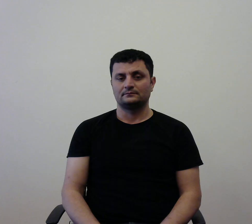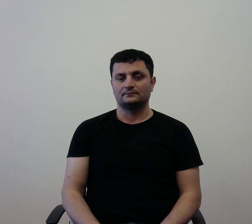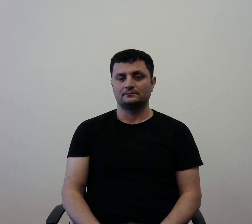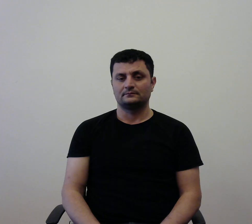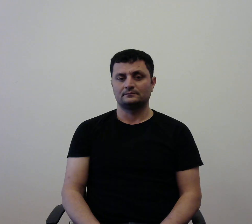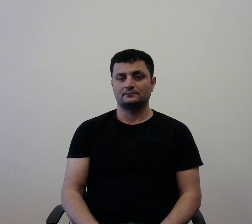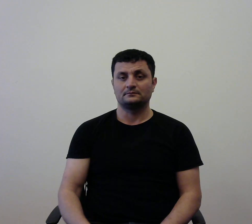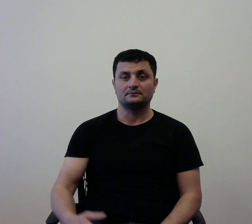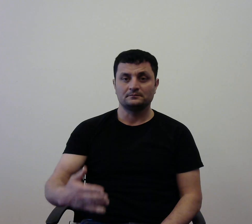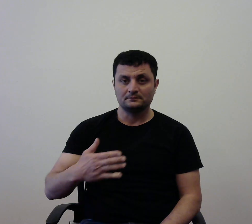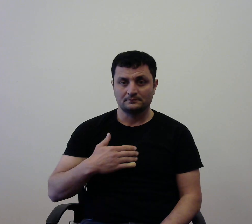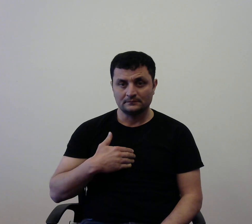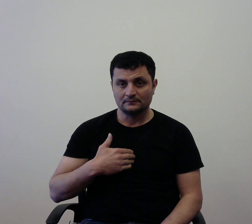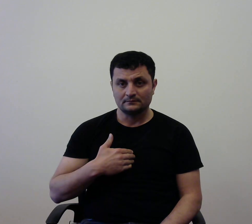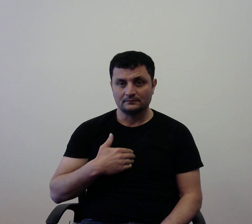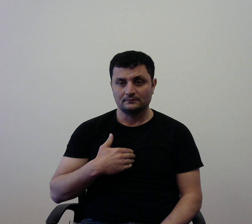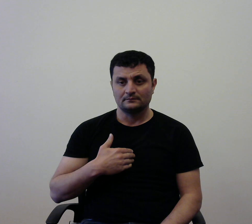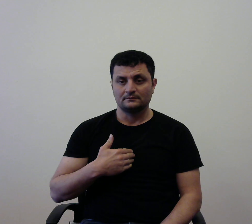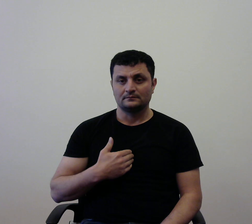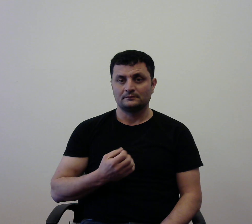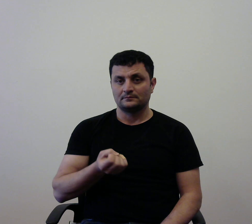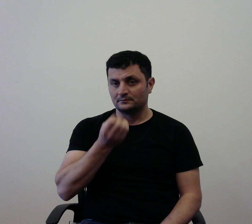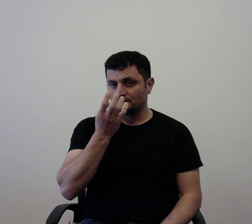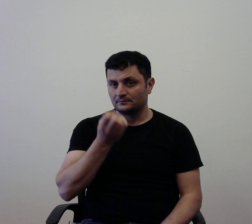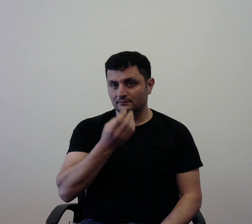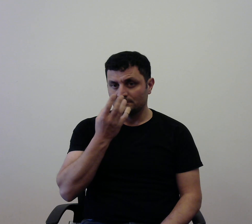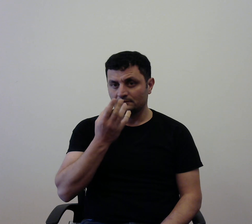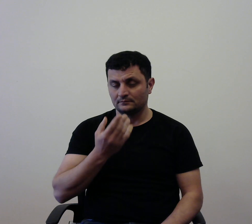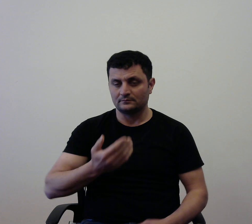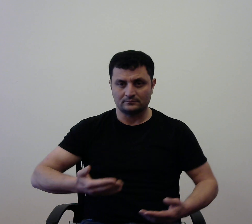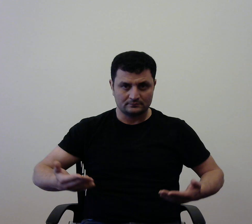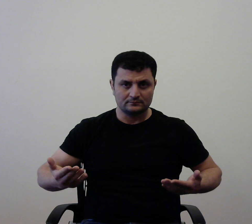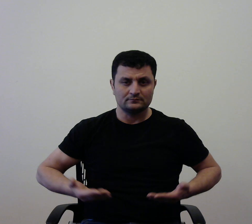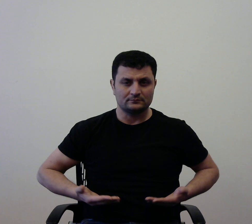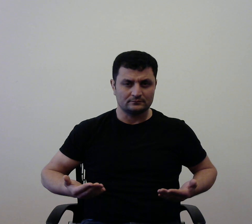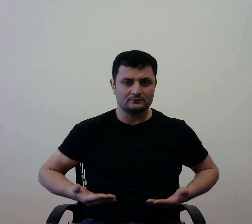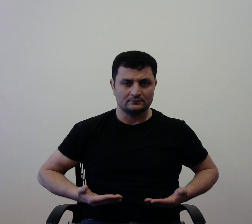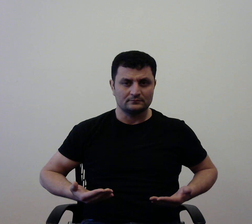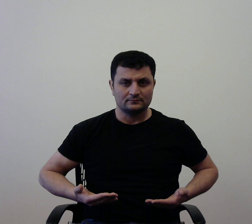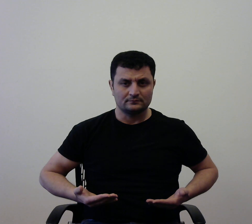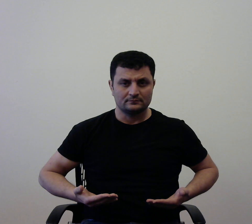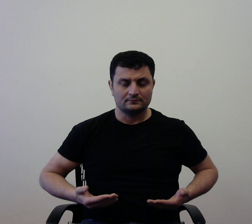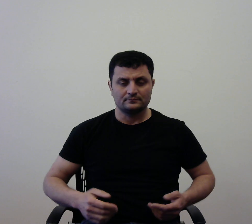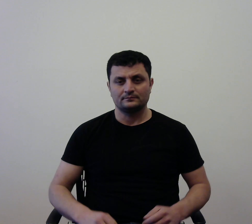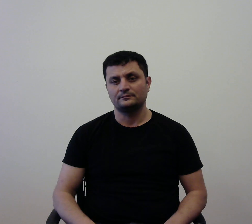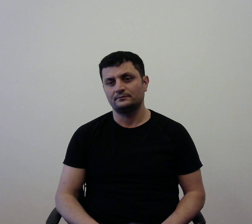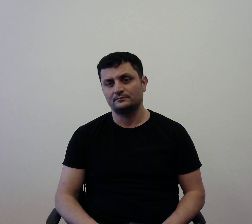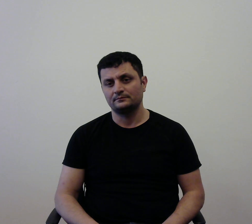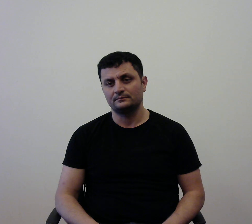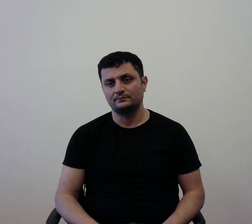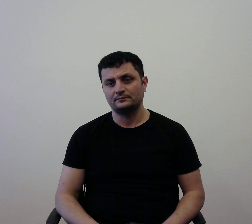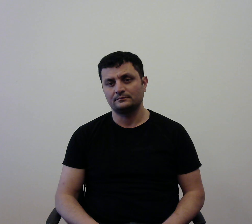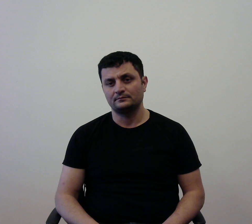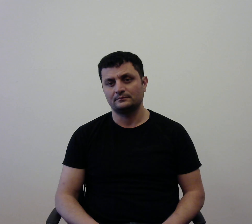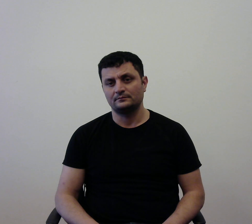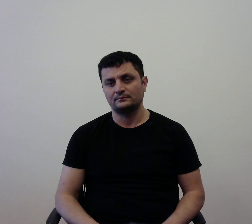Mən Bakıda yaşayıram